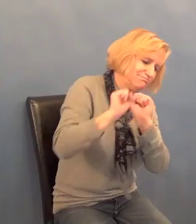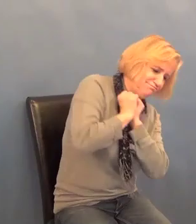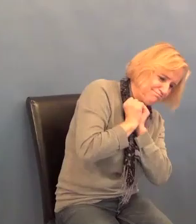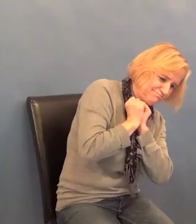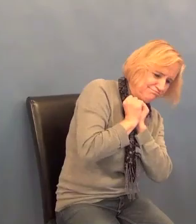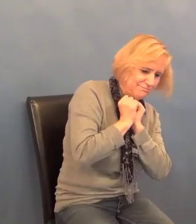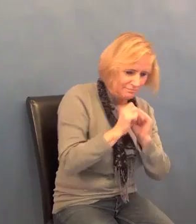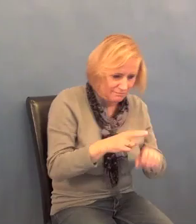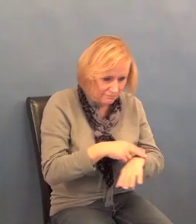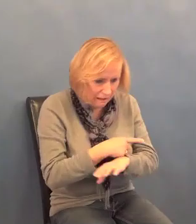Idzie dalej spać, odwraca się na drugi bok i przykrywa kołdrą.